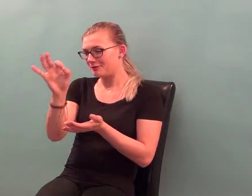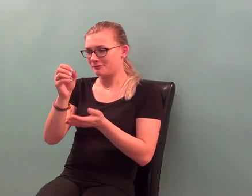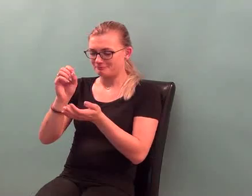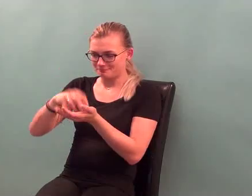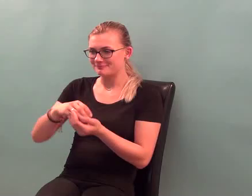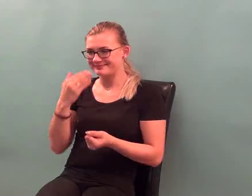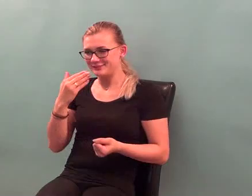On bierze monetę i dziękuje jej.